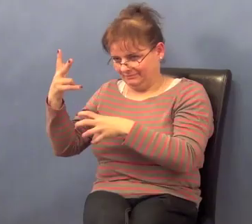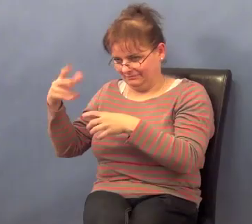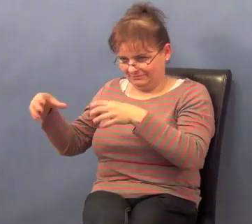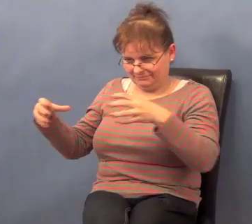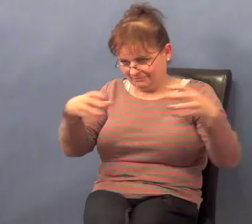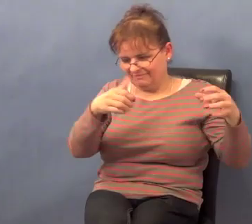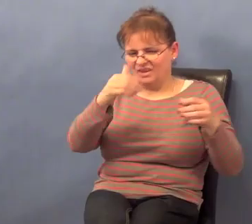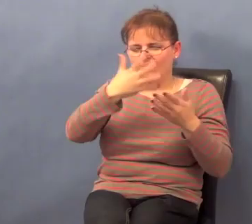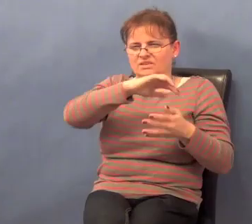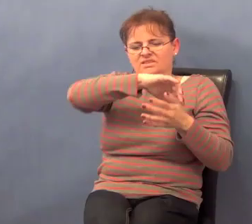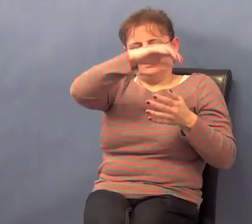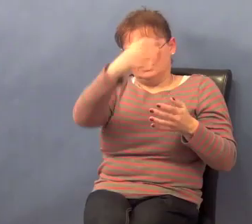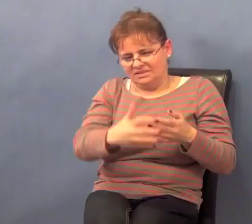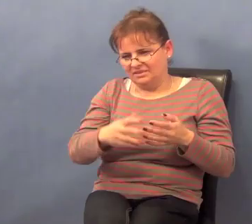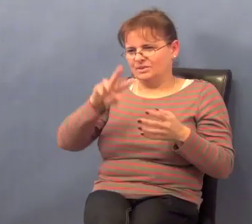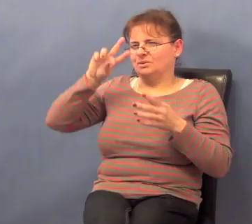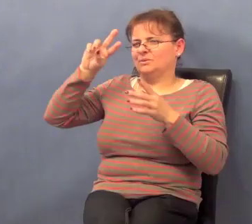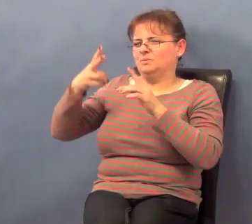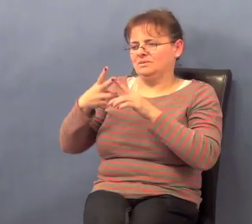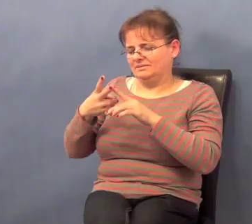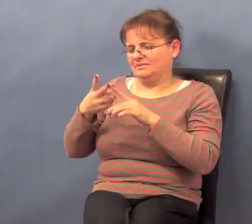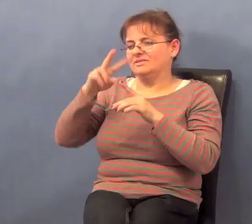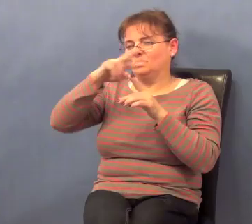Pierwszy z nich, z lewej strony jest wypełniony, a drugi, środkowy...